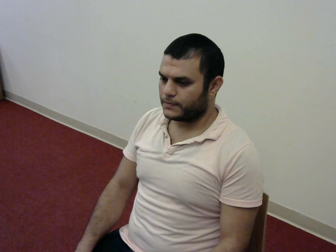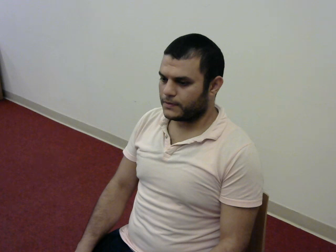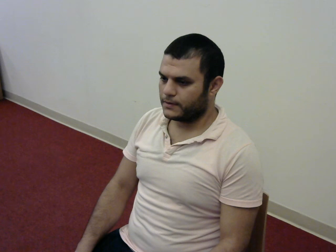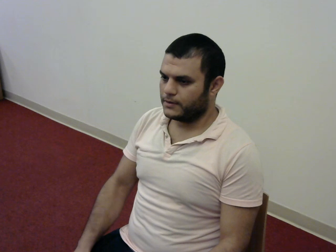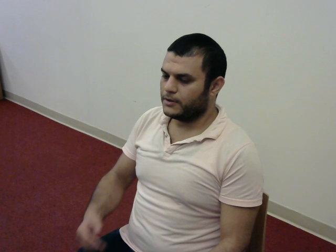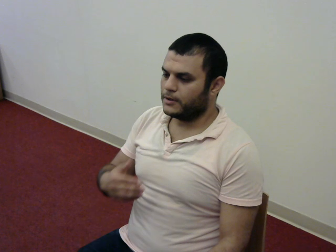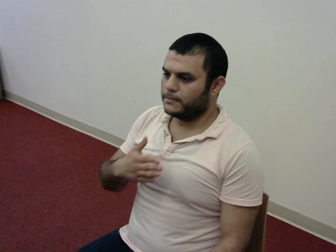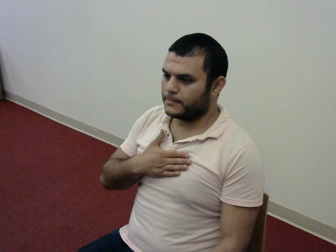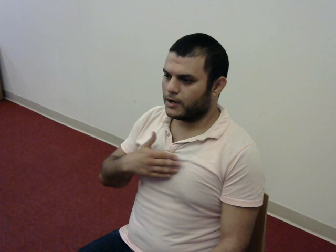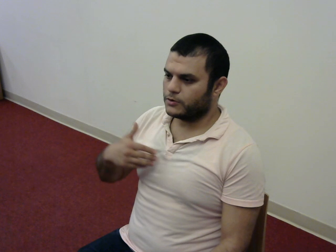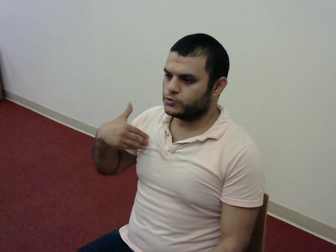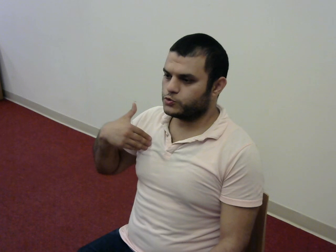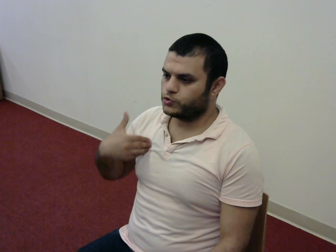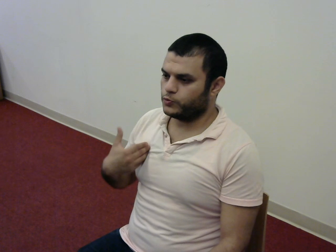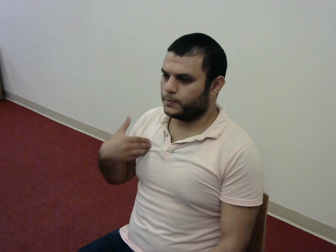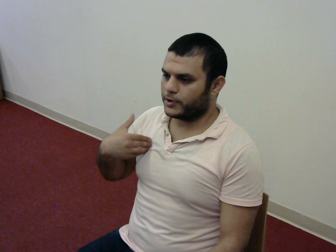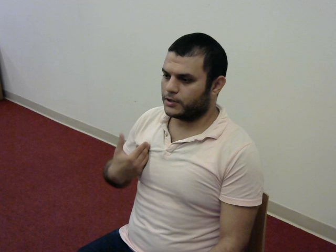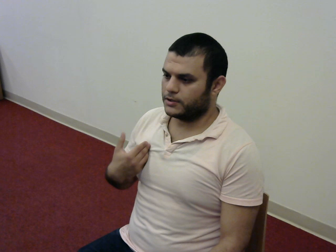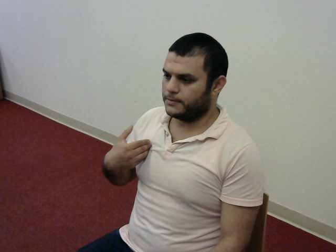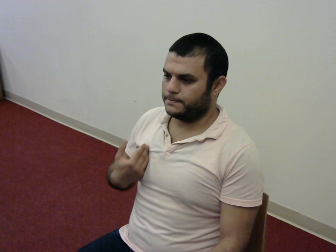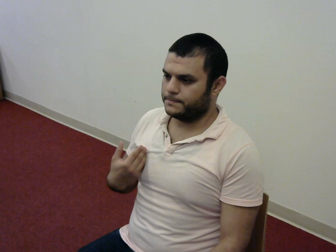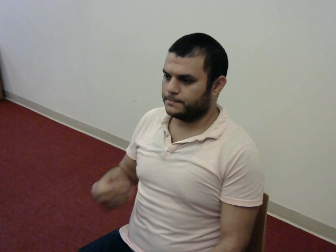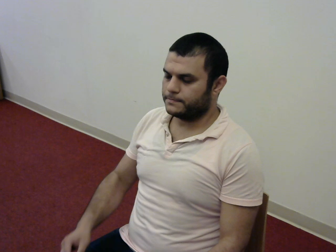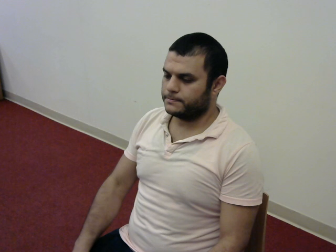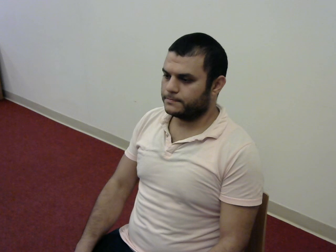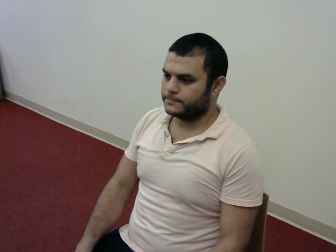Mən subayam